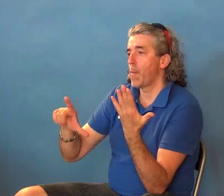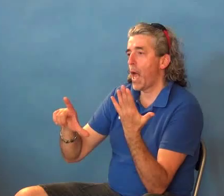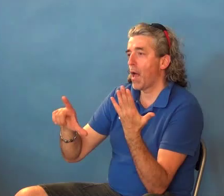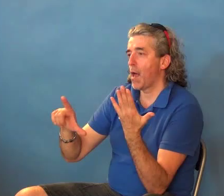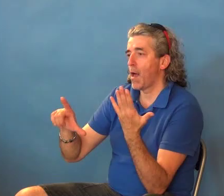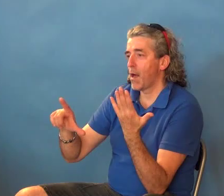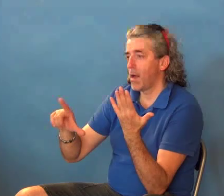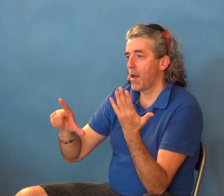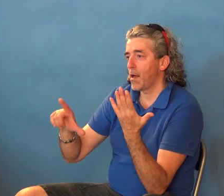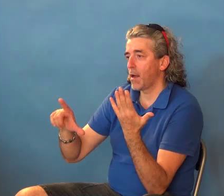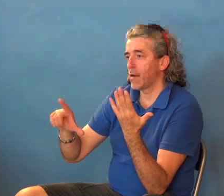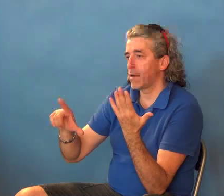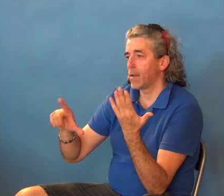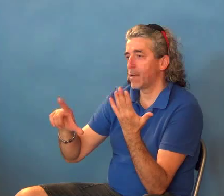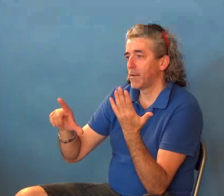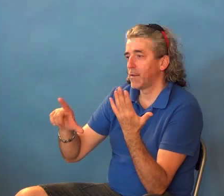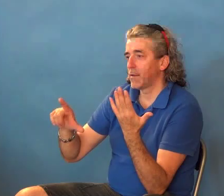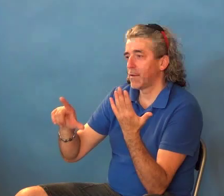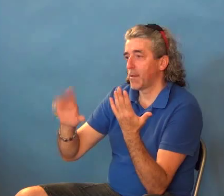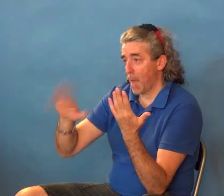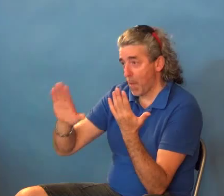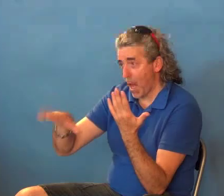Siódma.